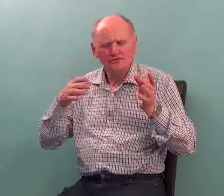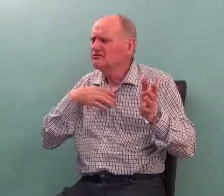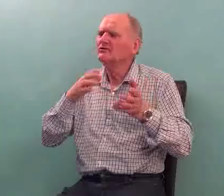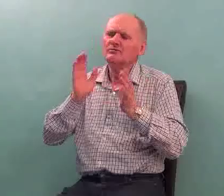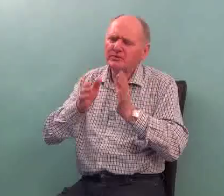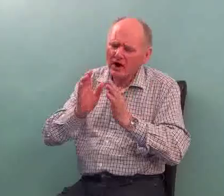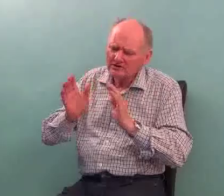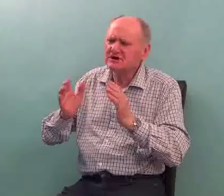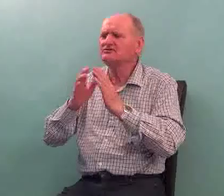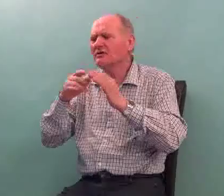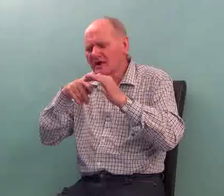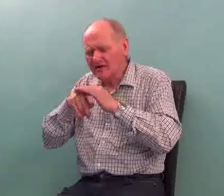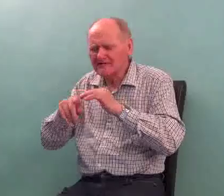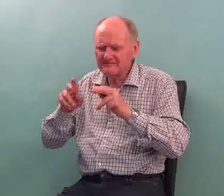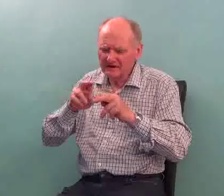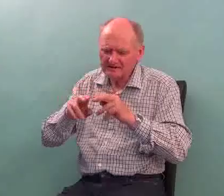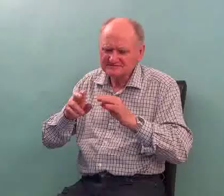Robię porządki w domu, w warsztacie.